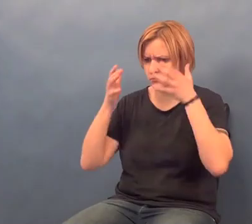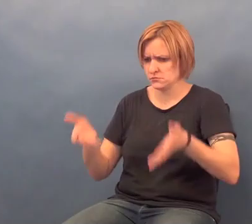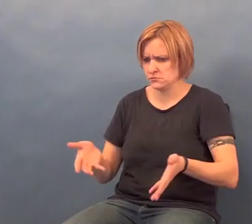Nie.